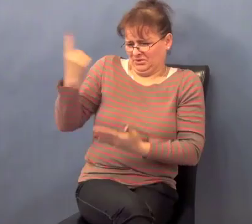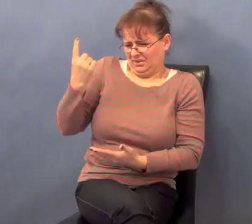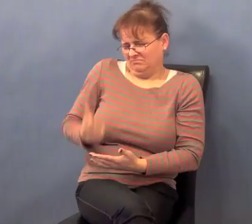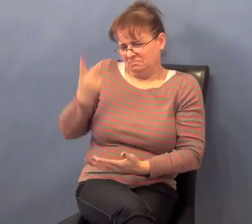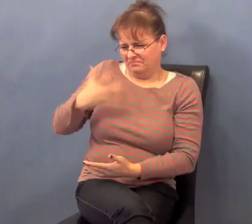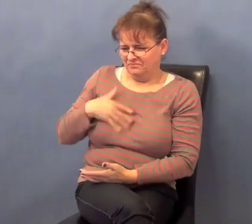Po co jest zakaz?!